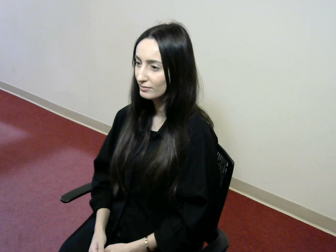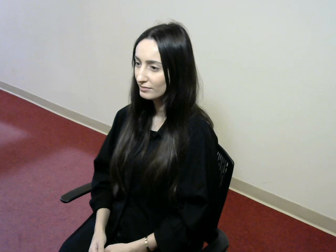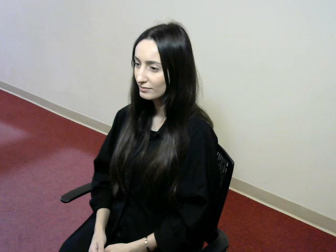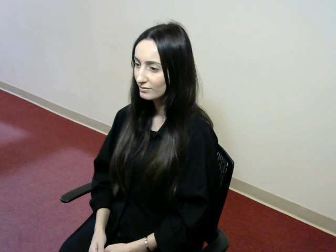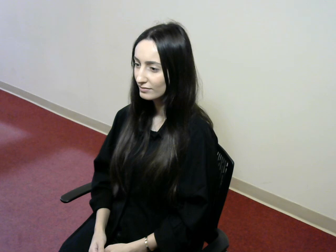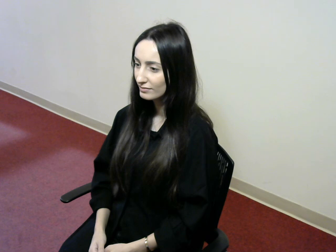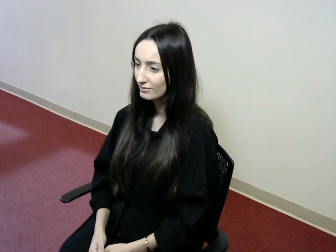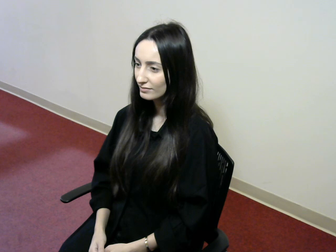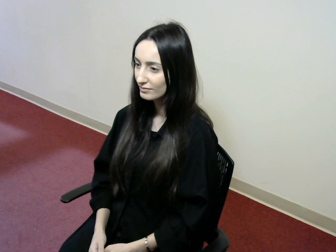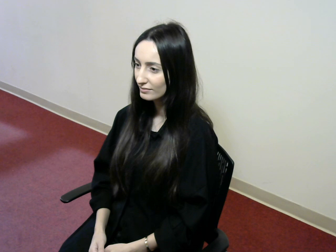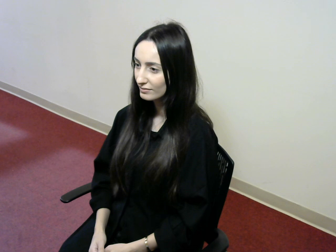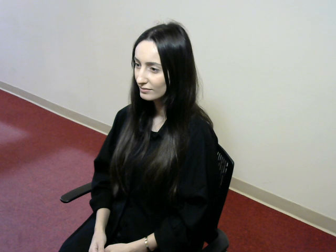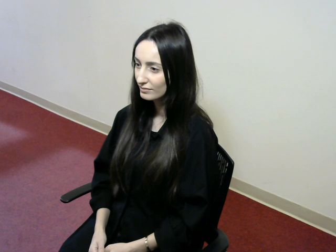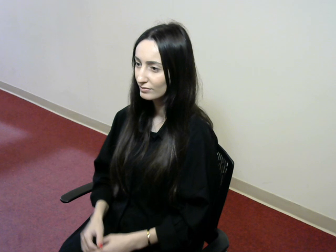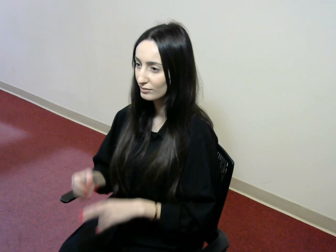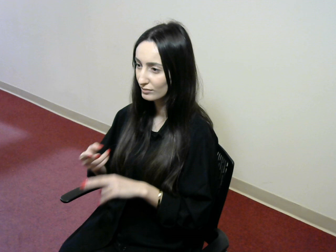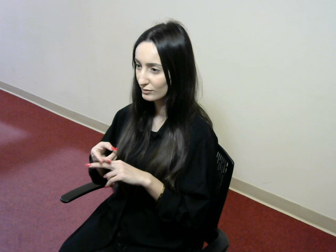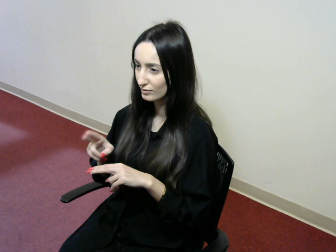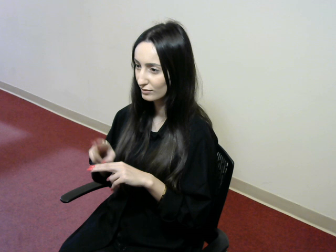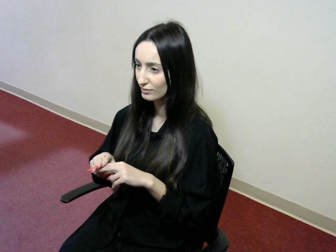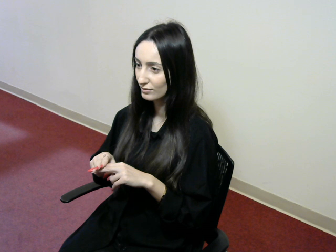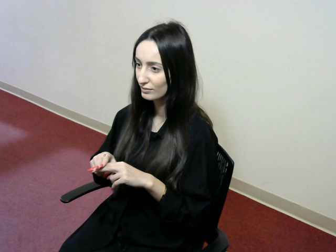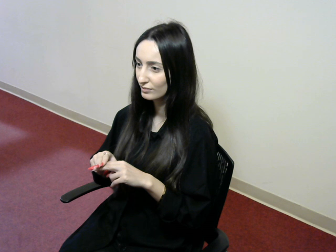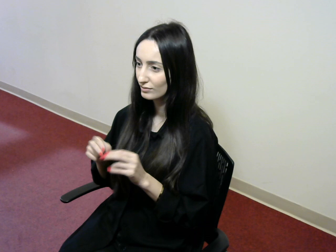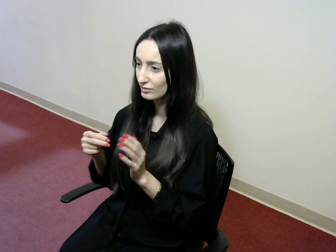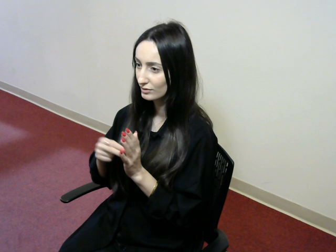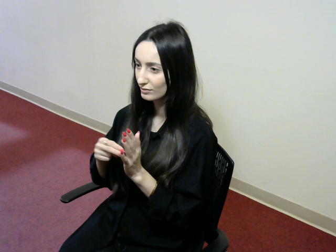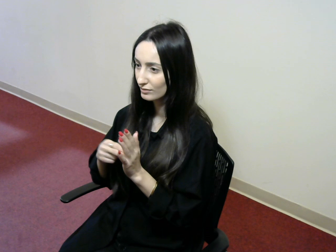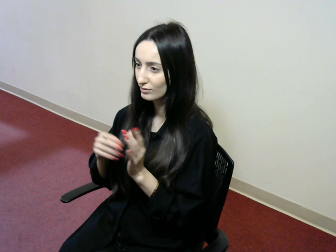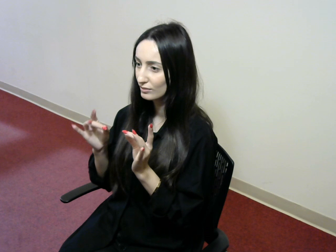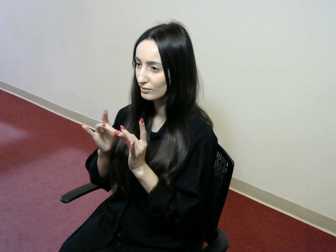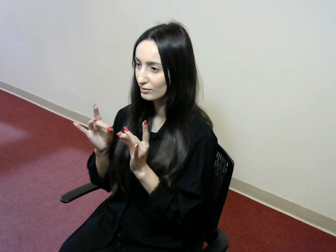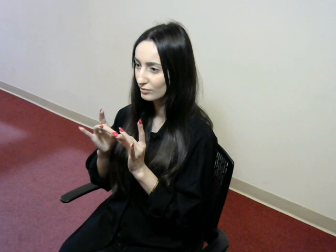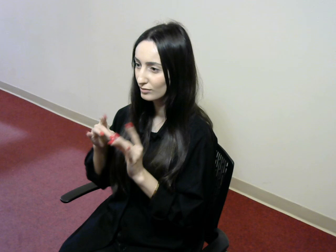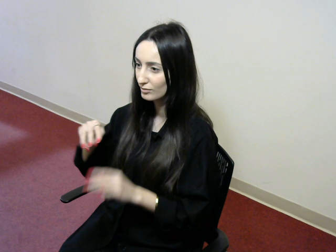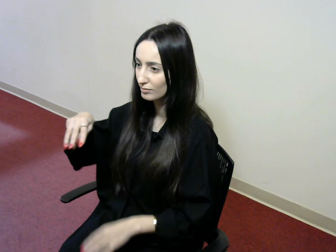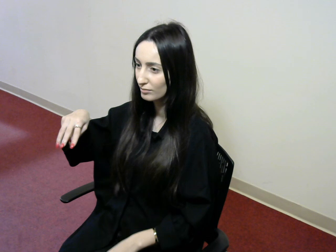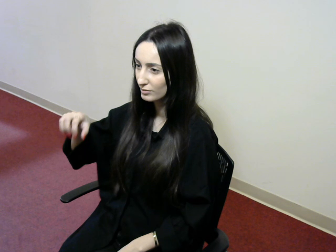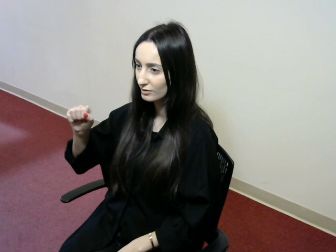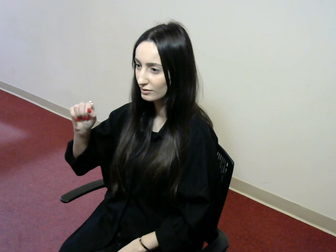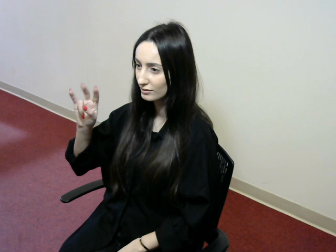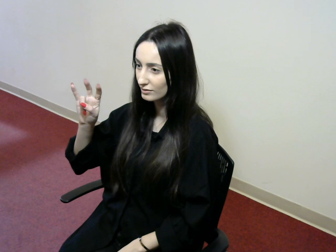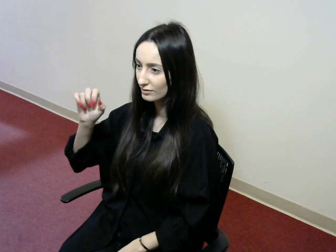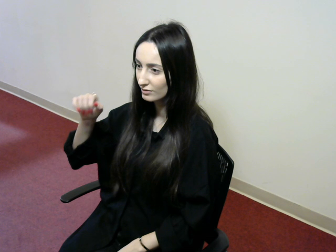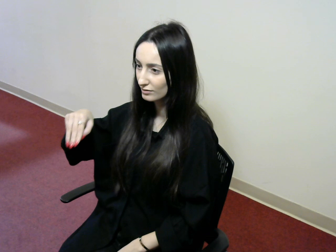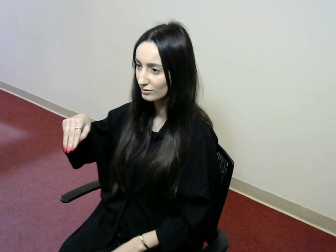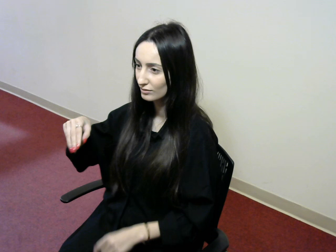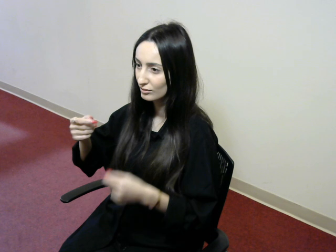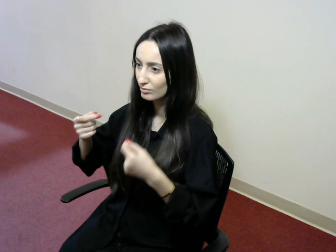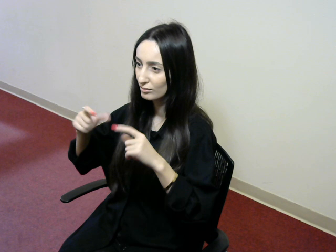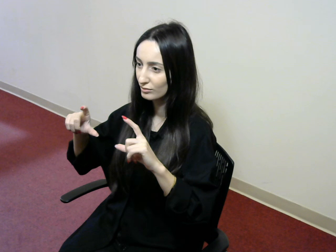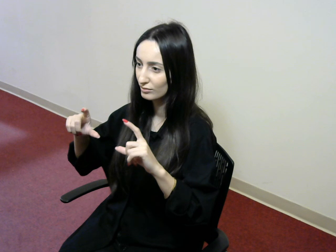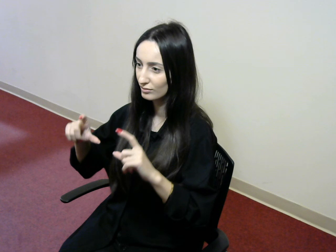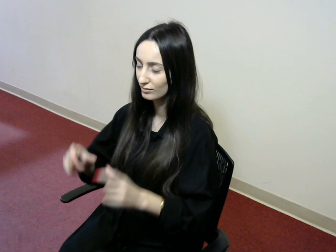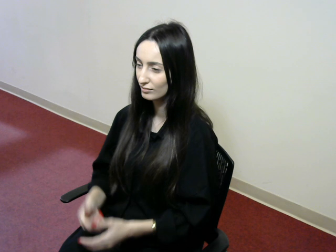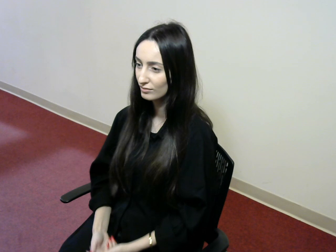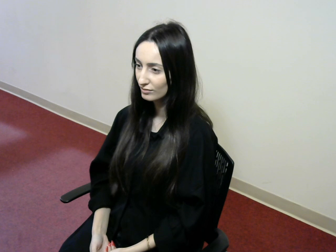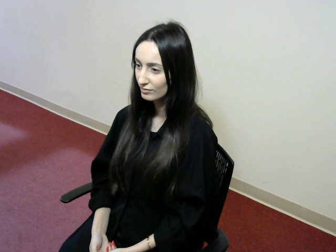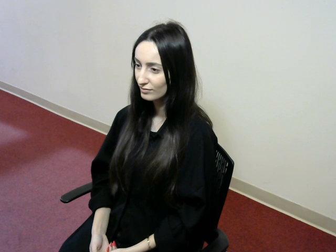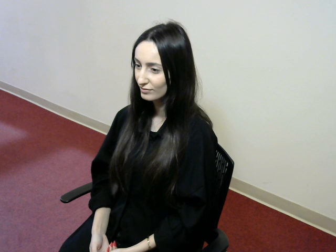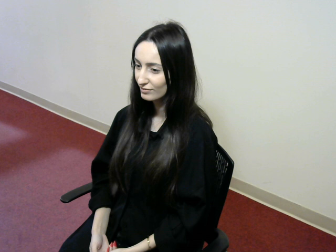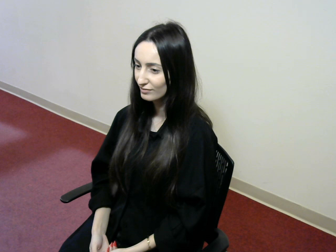Bunun qiyməti 10 manat qalxıb